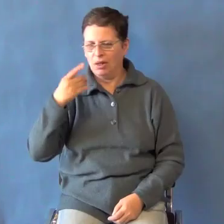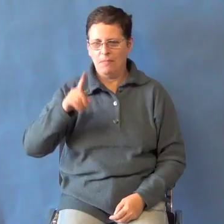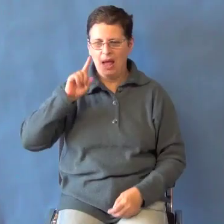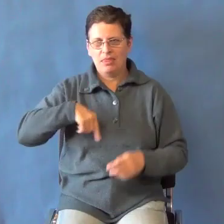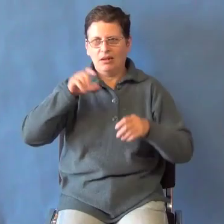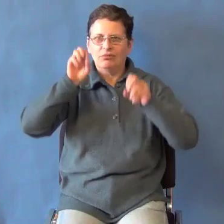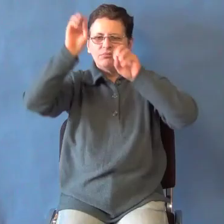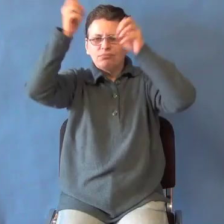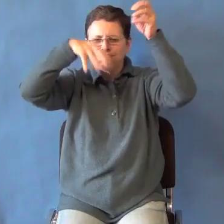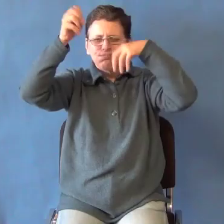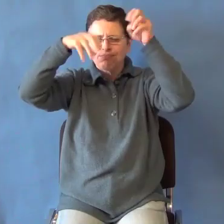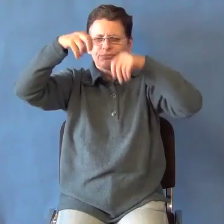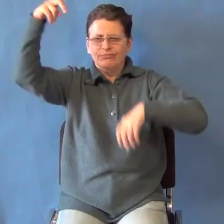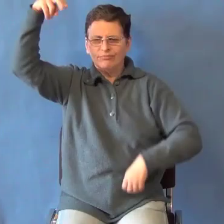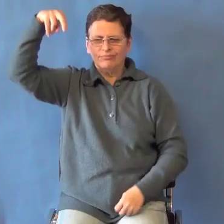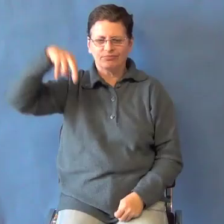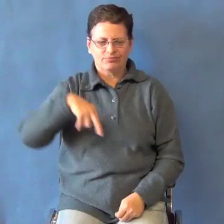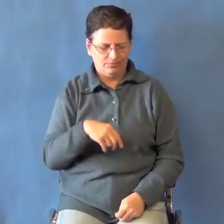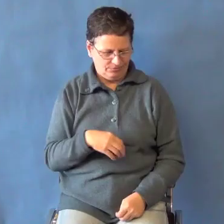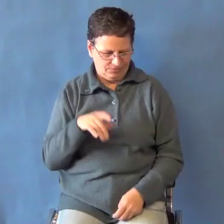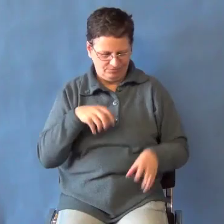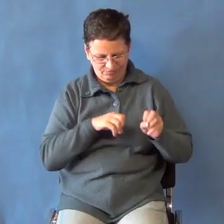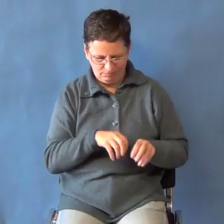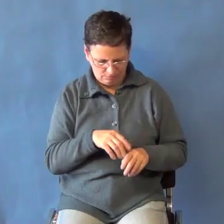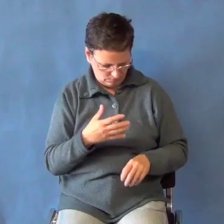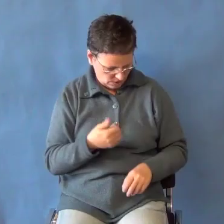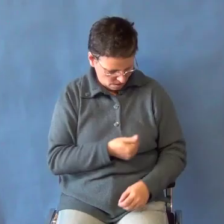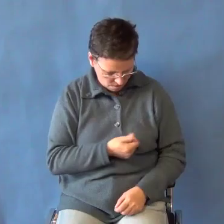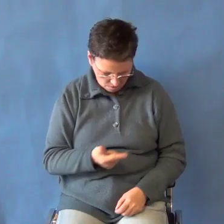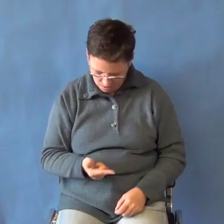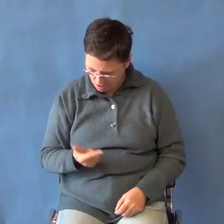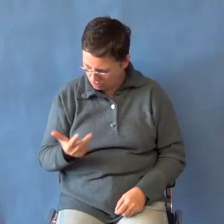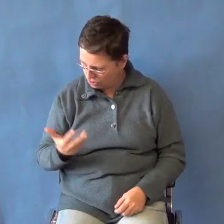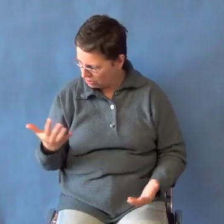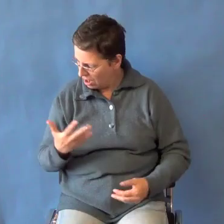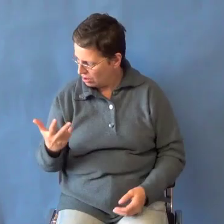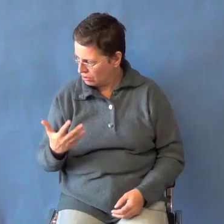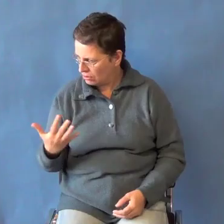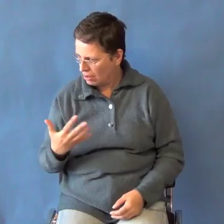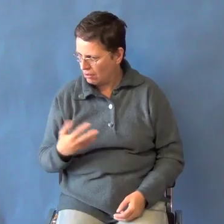Pan na drzewie nazbierał gruszek, zszedł na dół i zauważył, że brakuje jednego kosza.